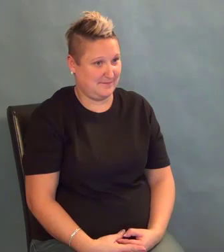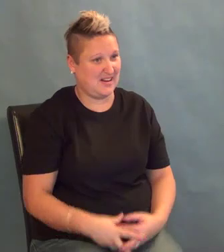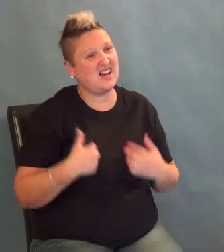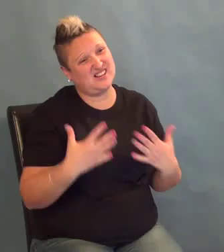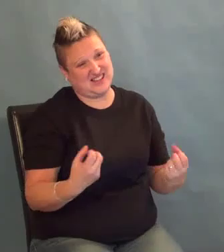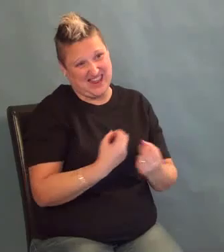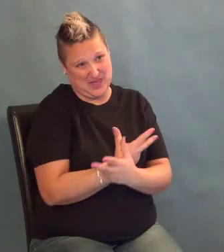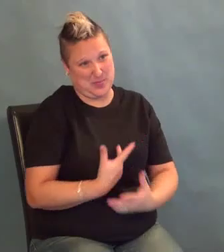Ja chcę do kina.